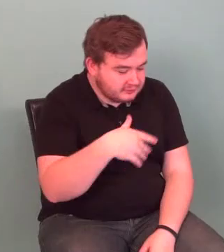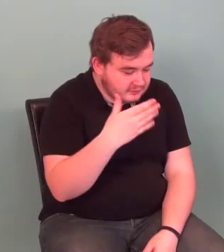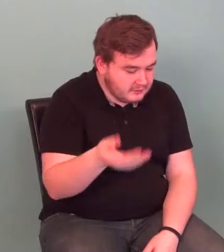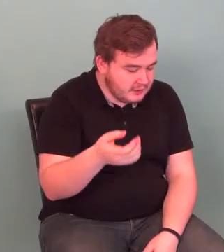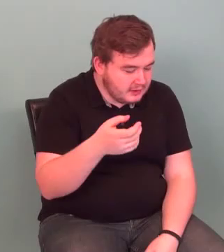Następny.